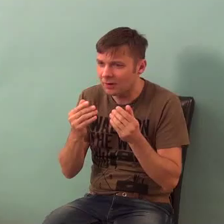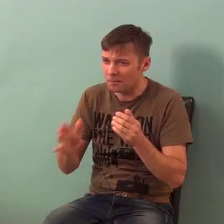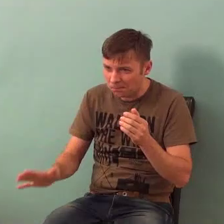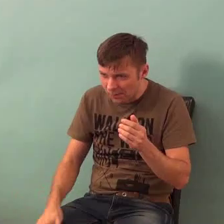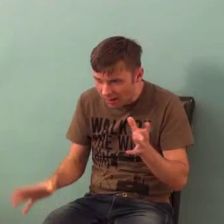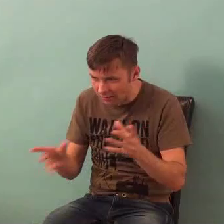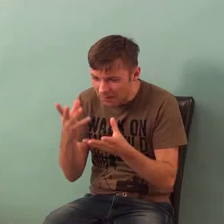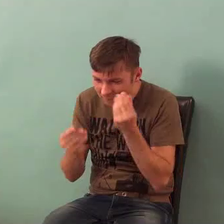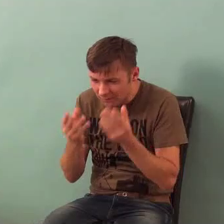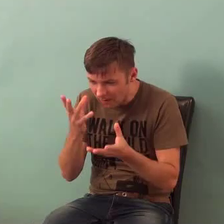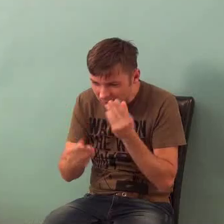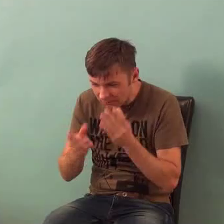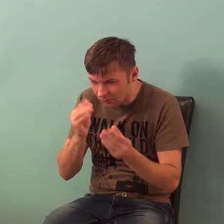Zabawa razem z psem.